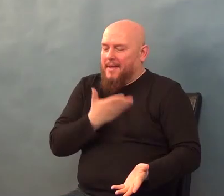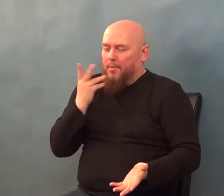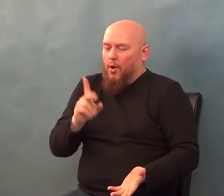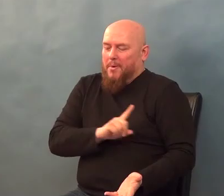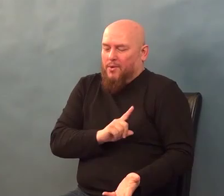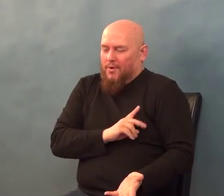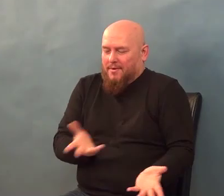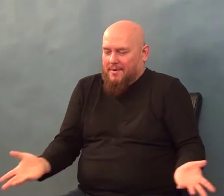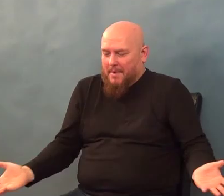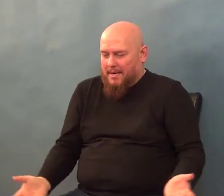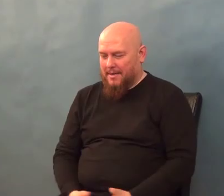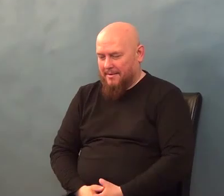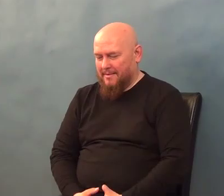Żona pracuje, ja cały czas się opiekuję.